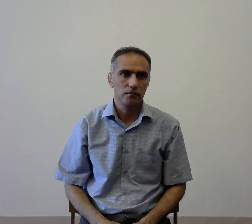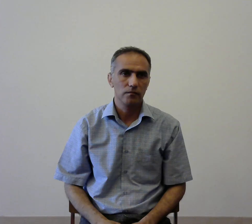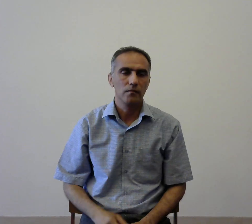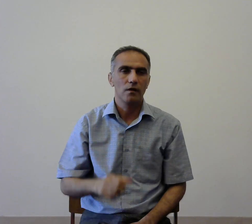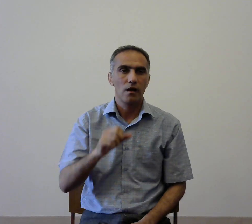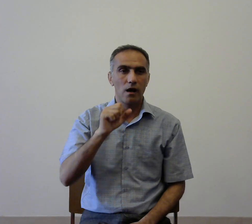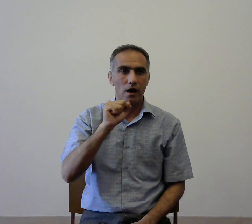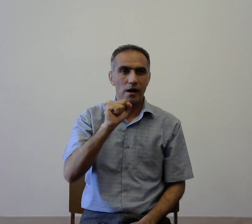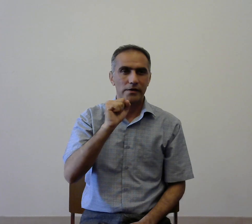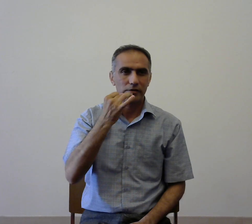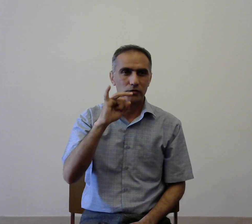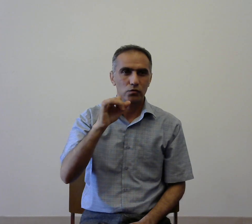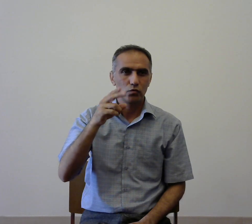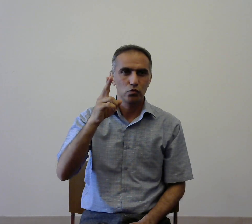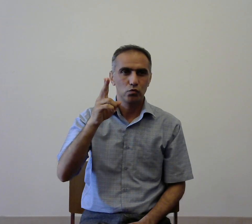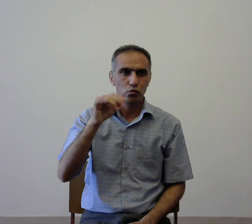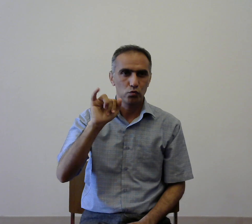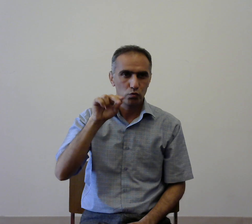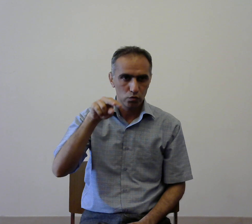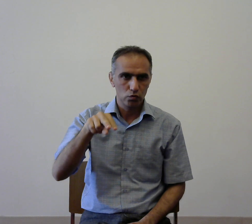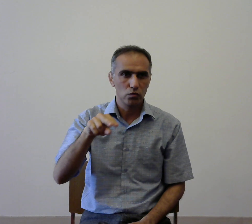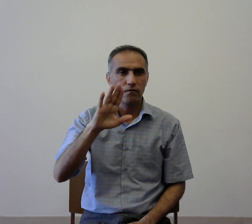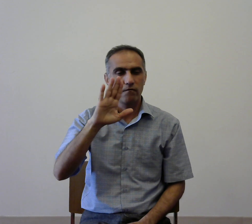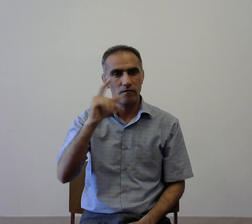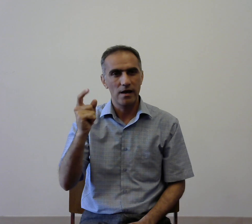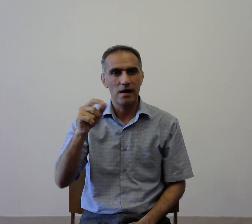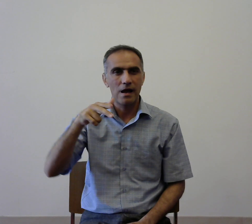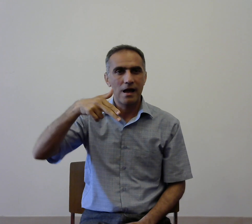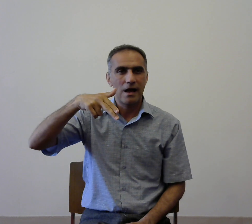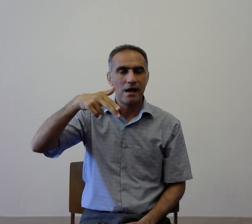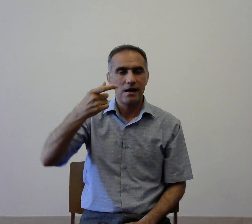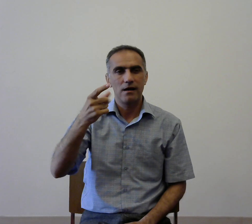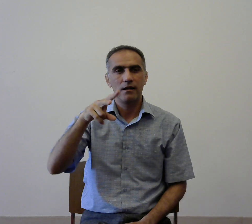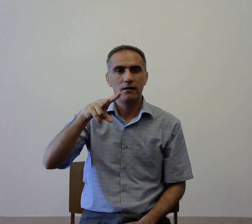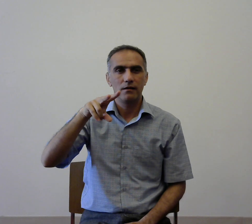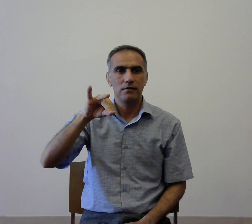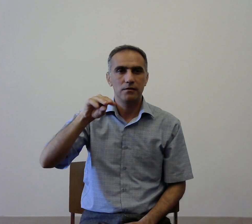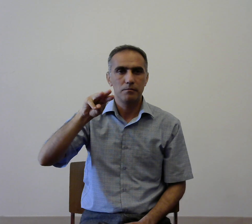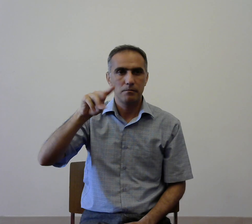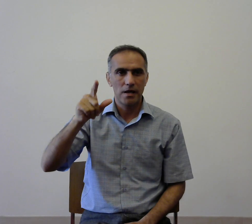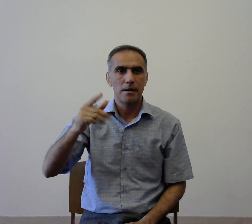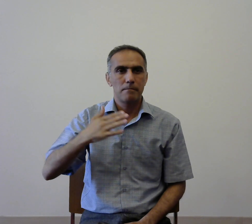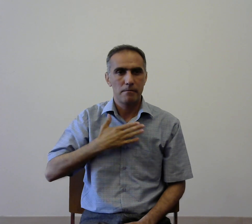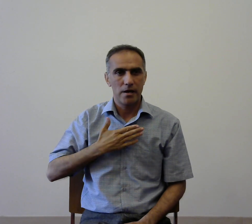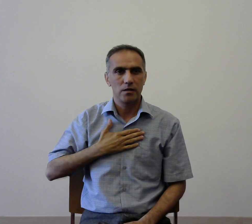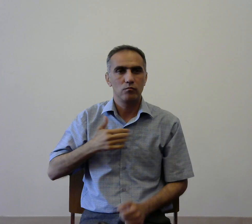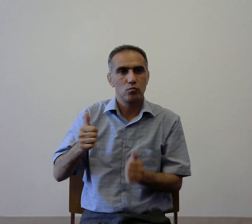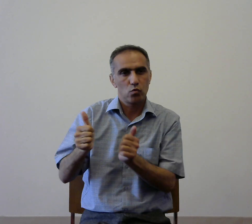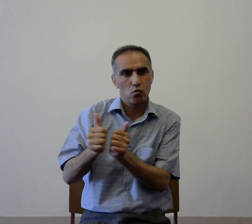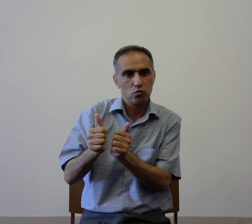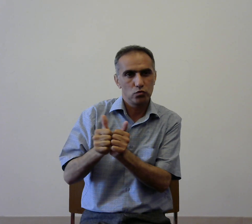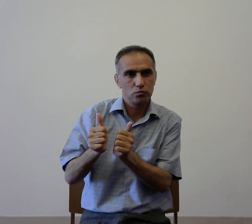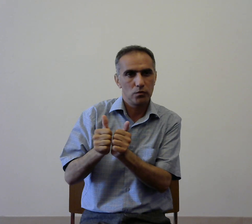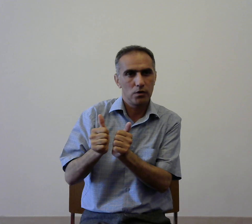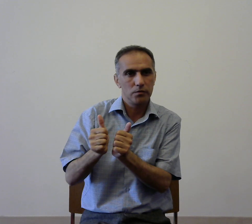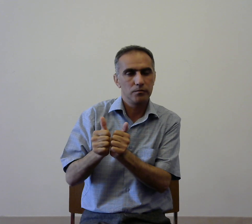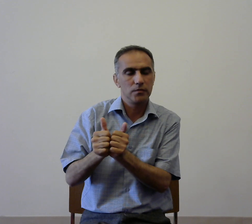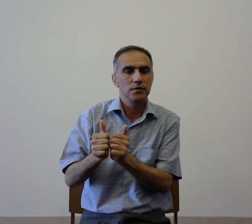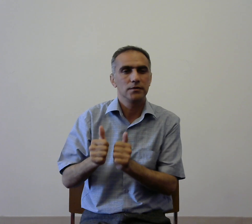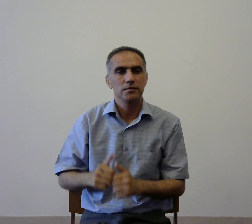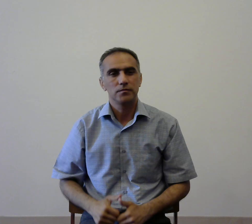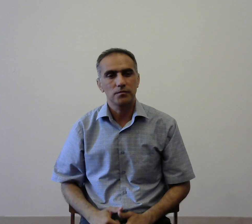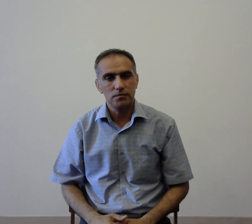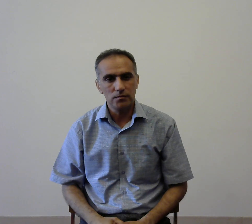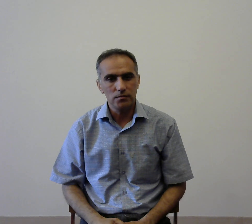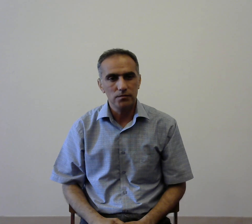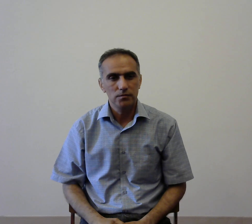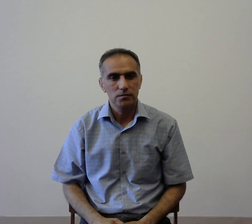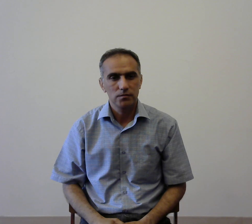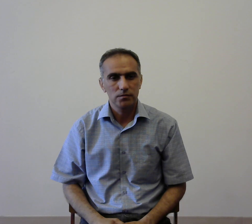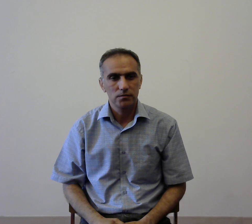Aygül və Həlimə mənim qonşularımdır